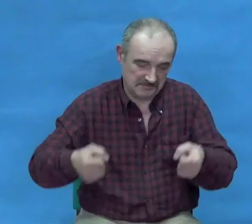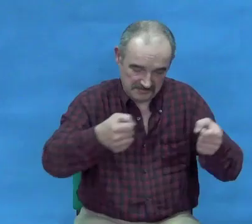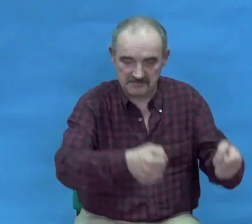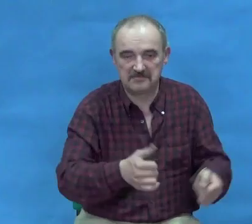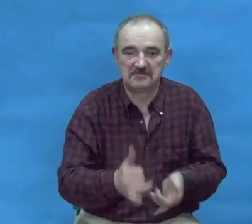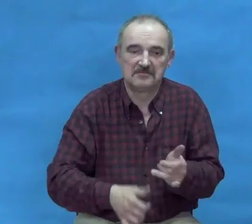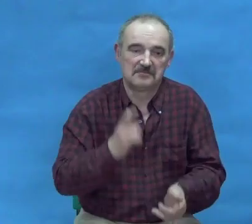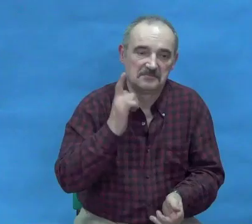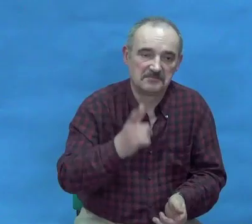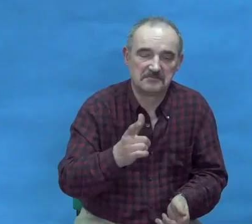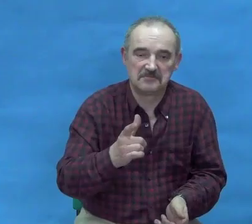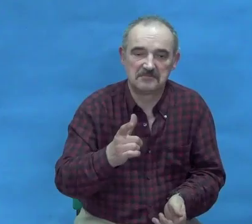Chłopak odjechał na rowerze.